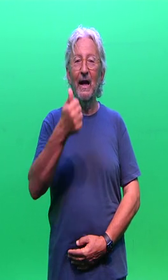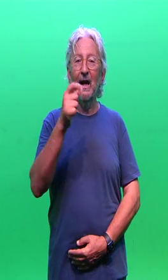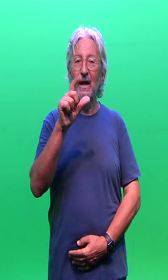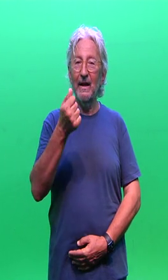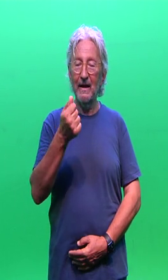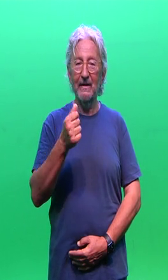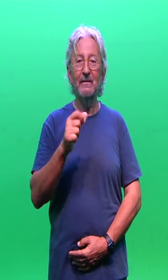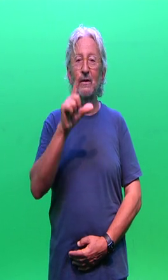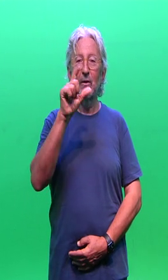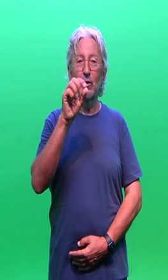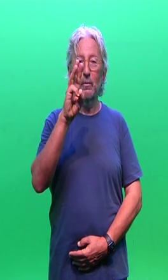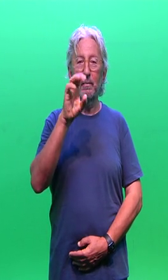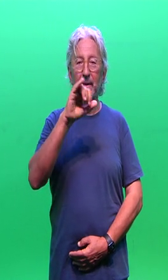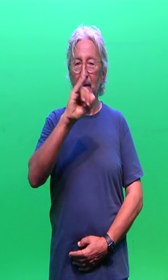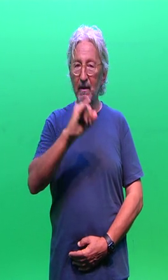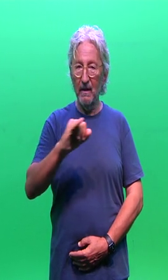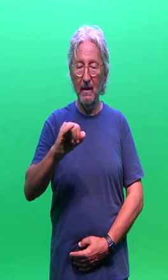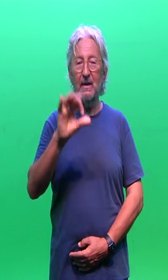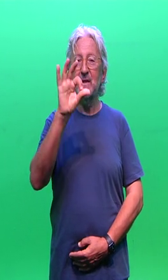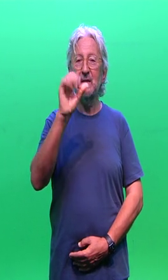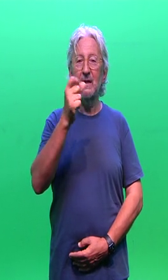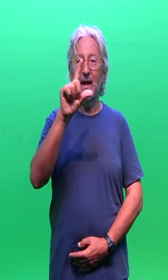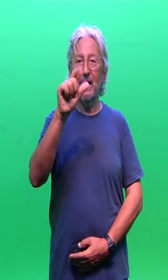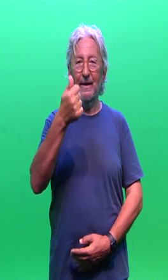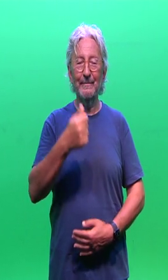Ala López Sala.